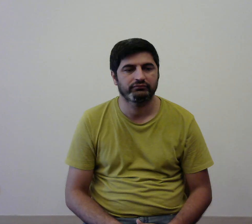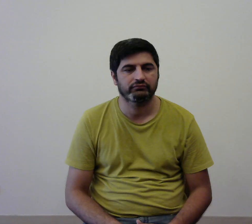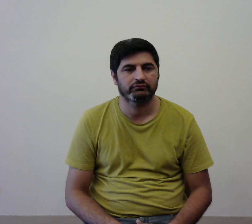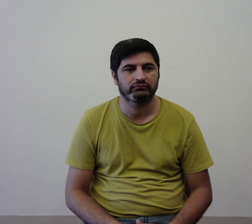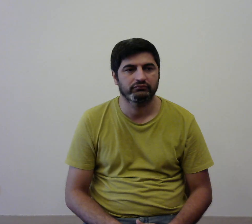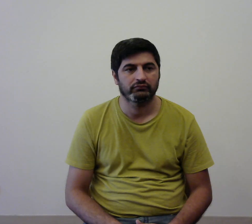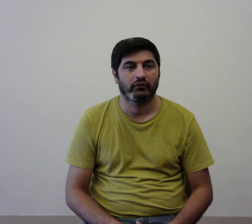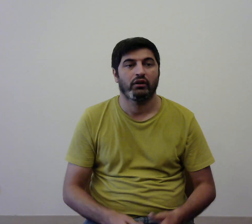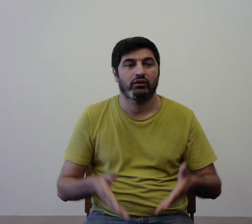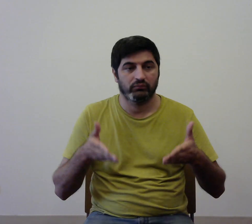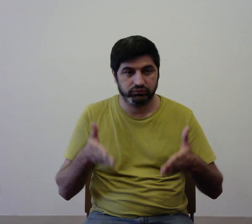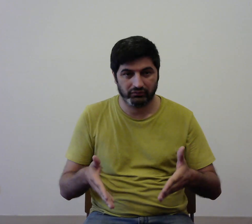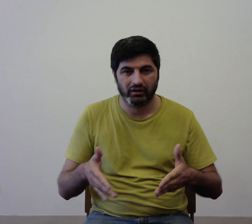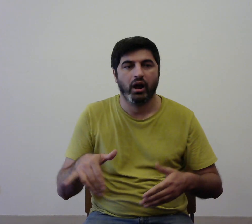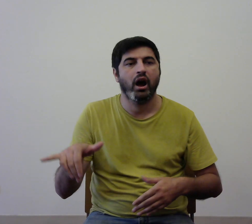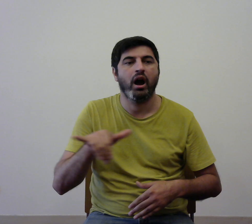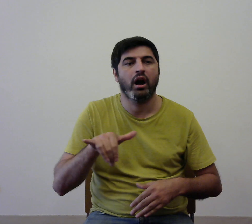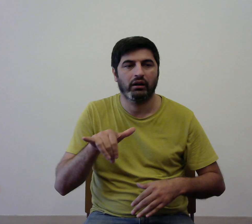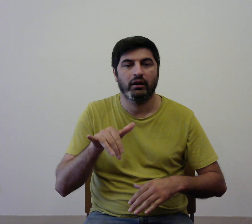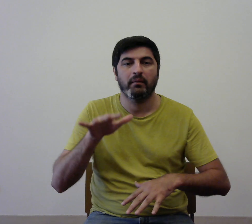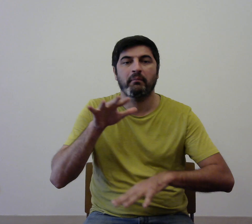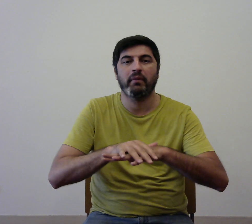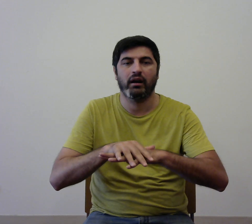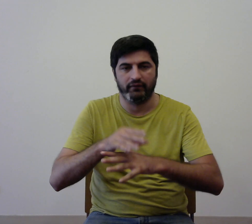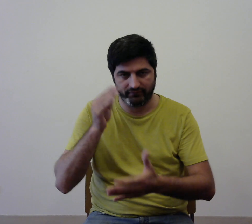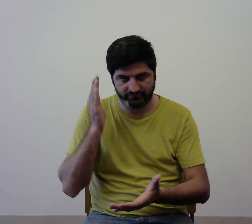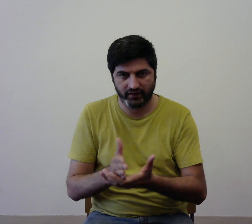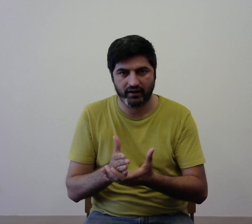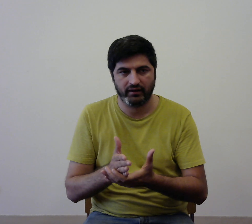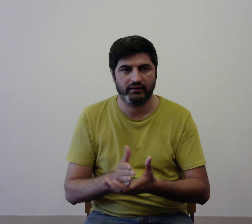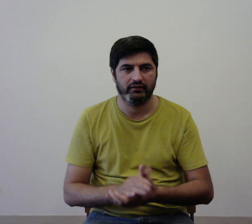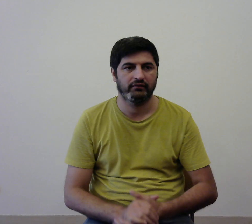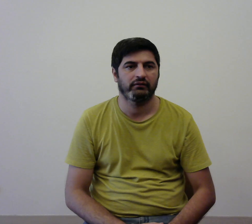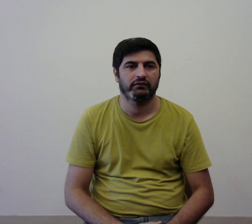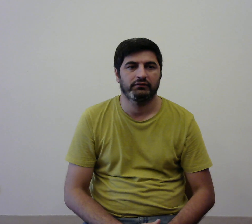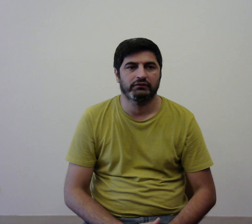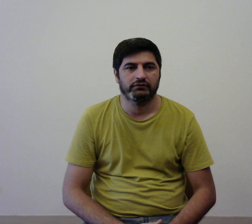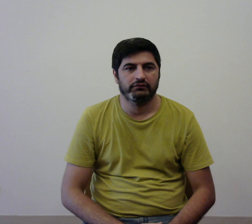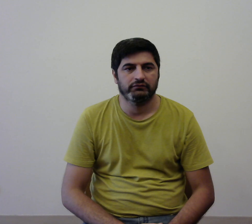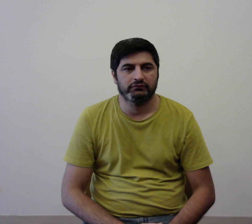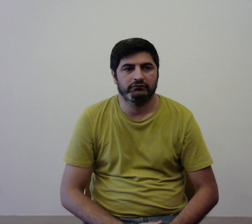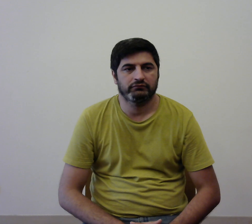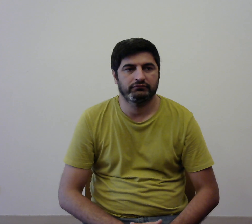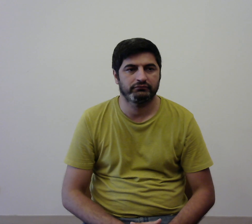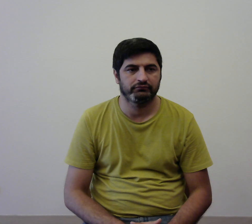Burda harda bank var?